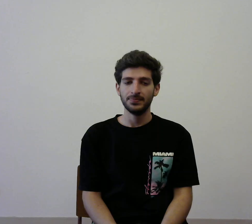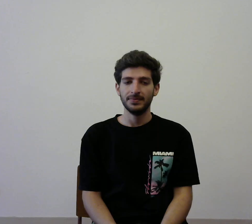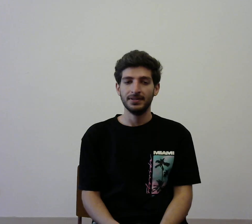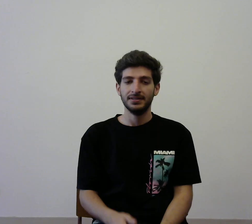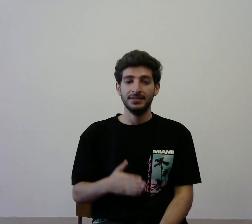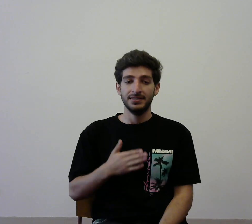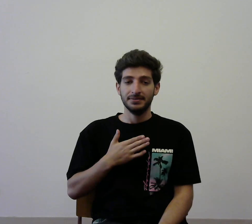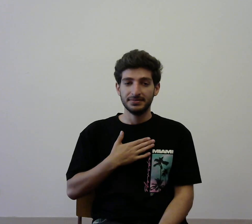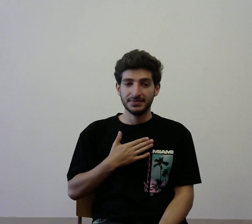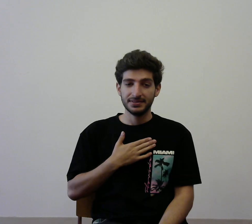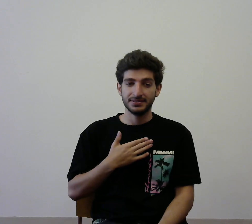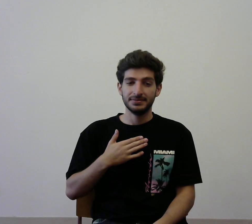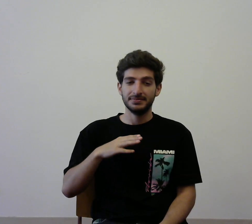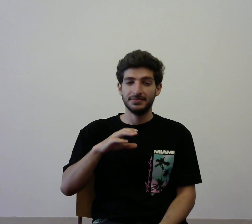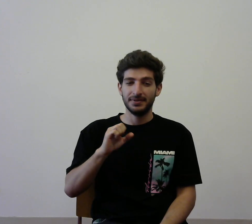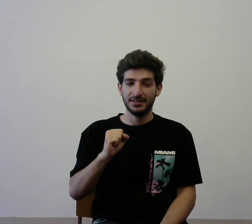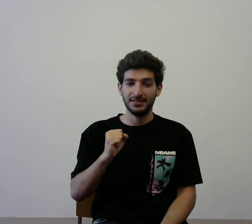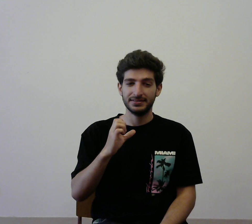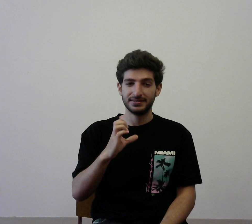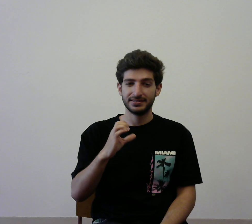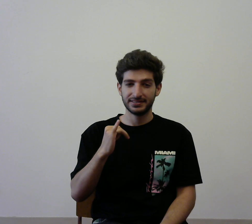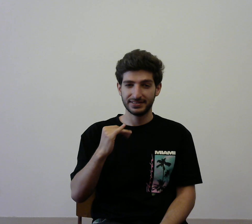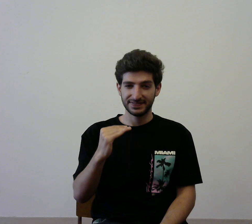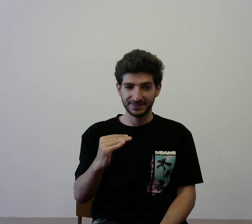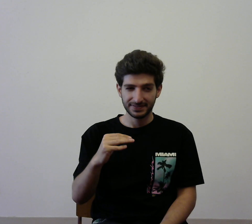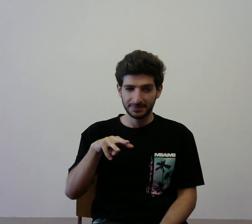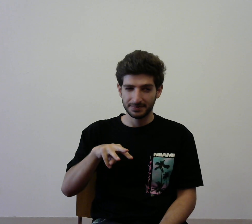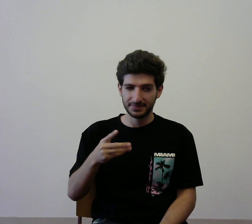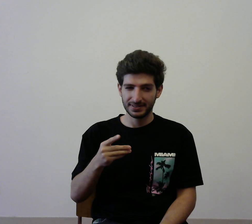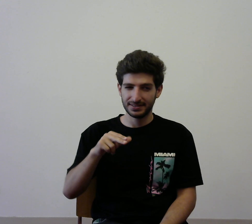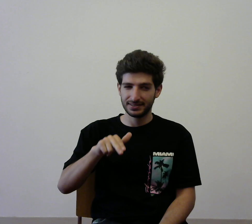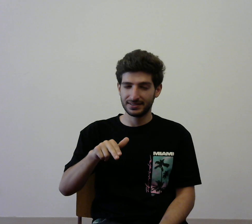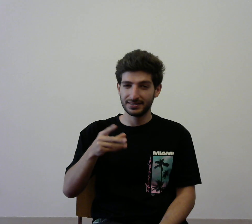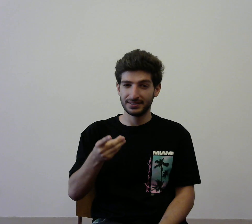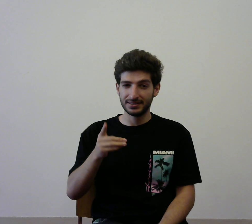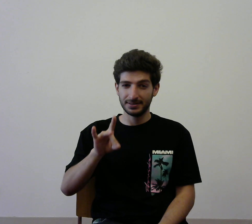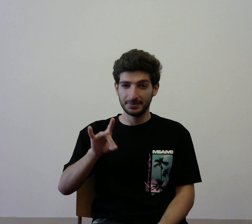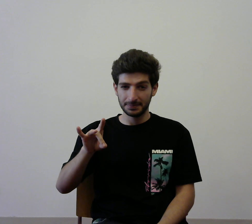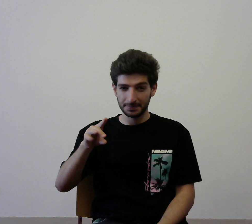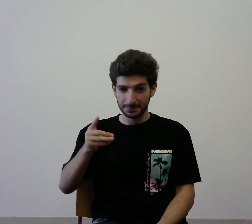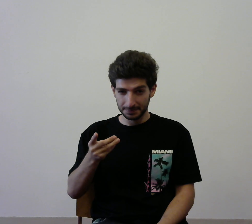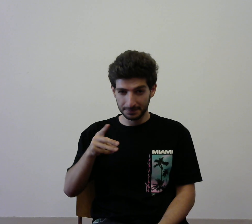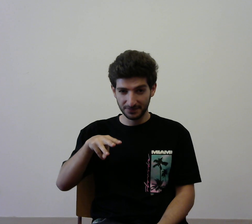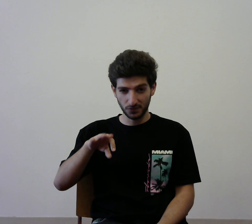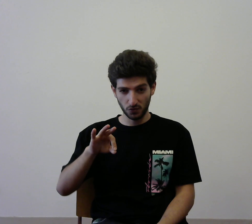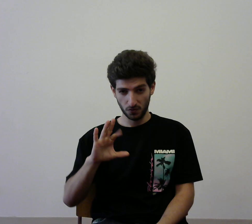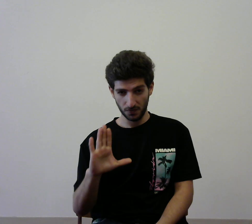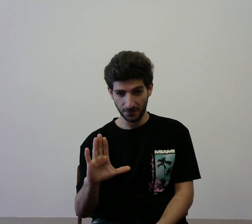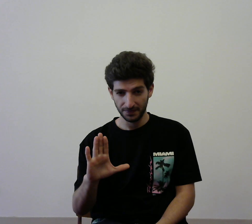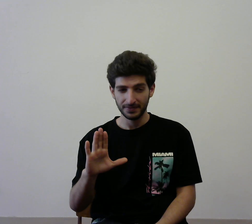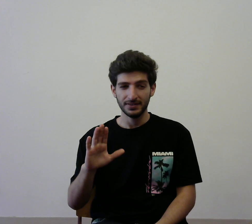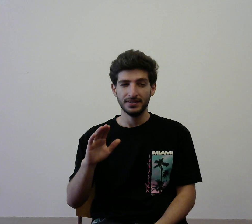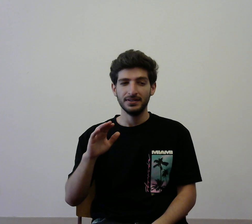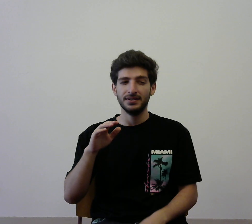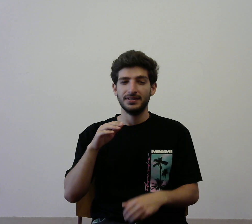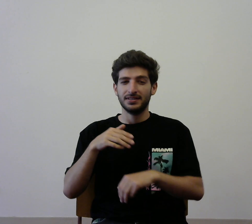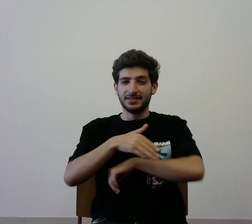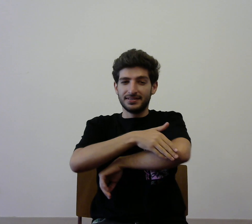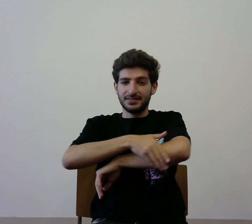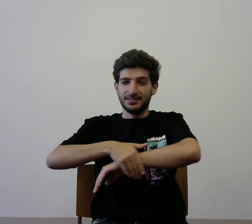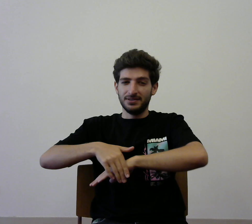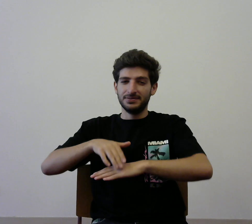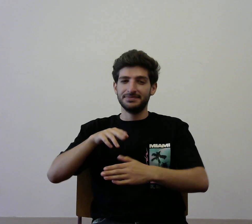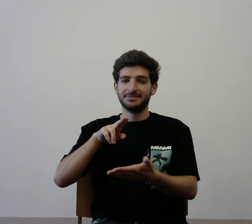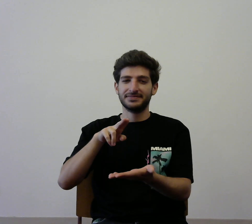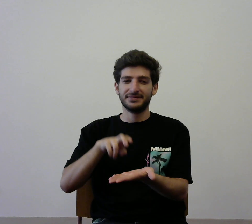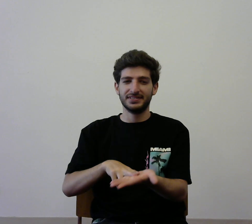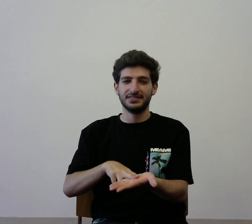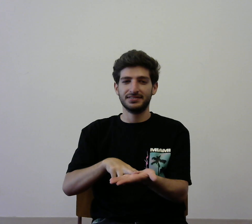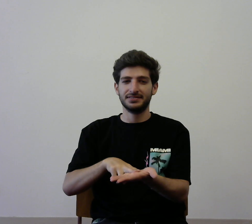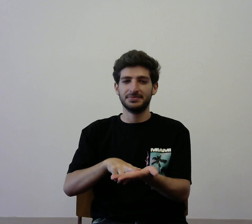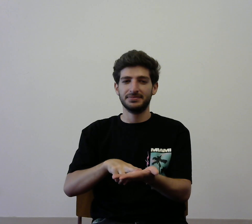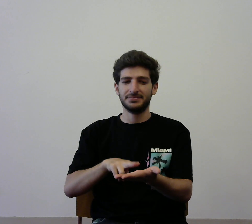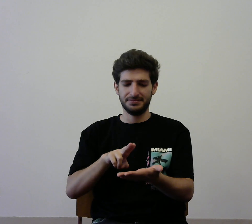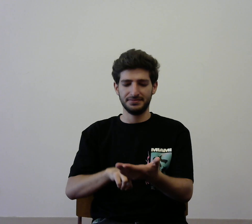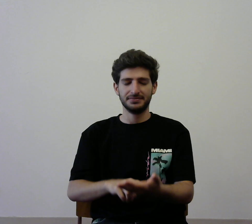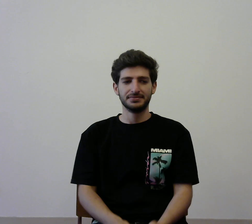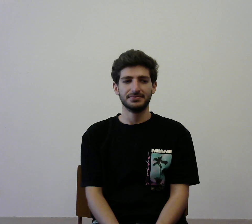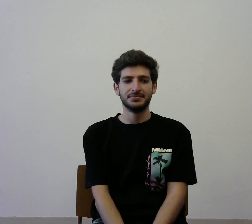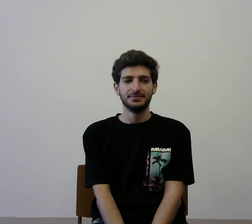Mən Asif Məhərrəmov küçəsində qeydiyyatdayam